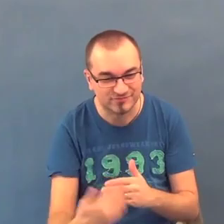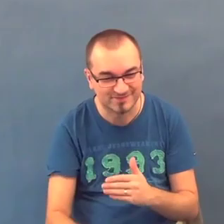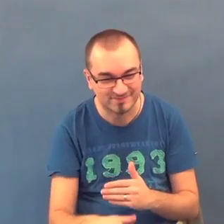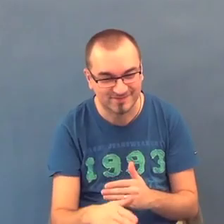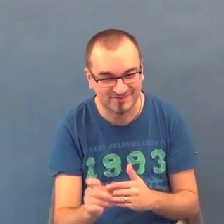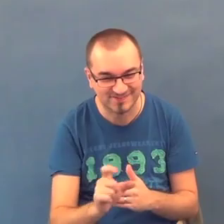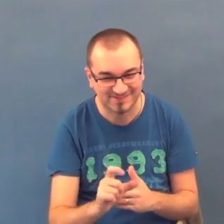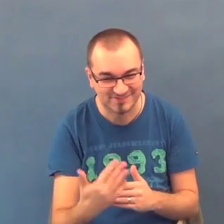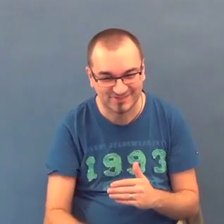W czwartek koniec.